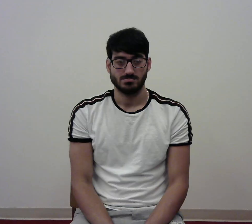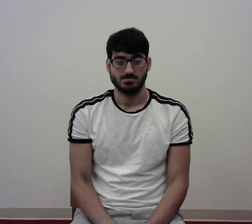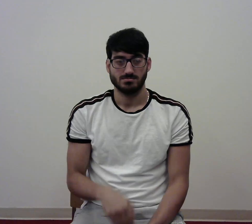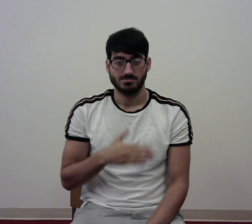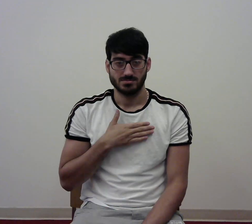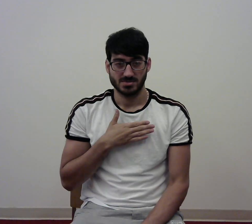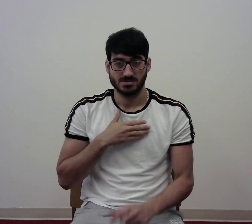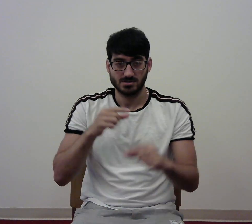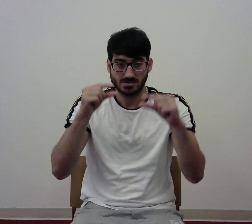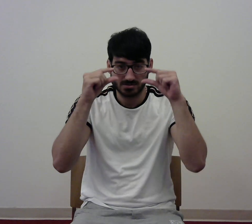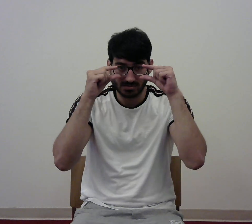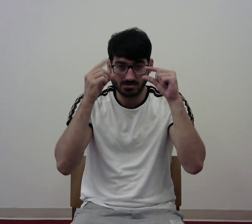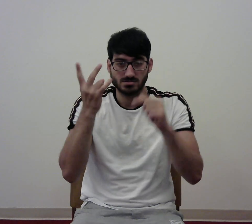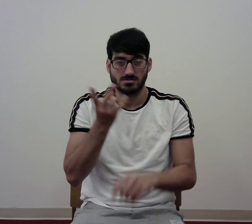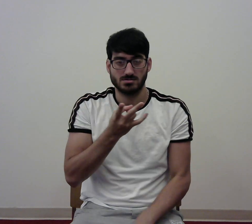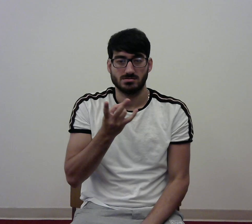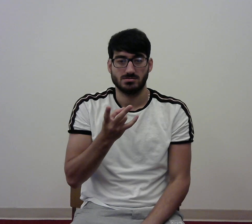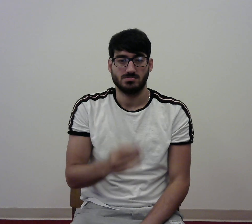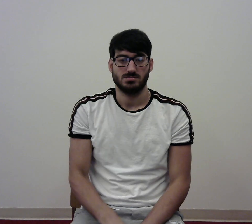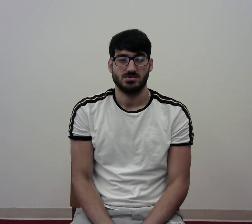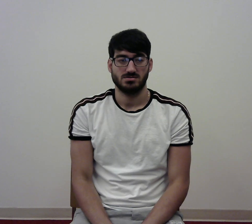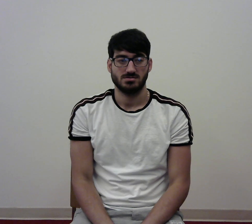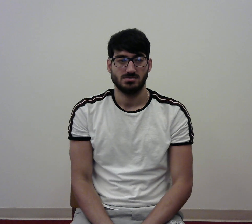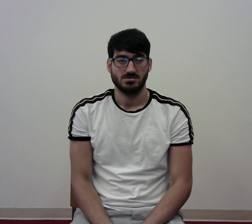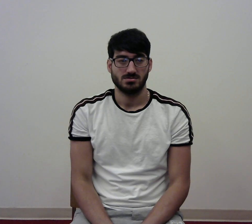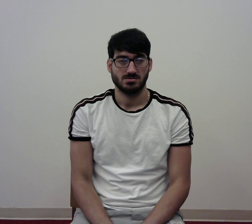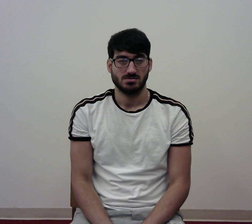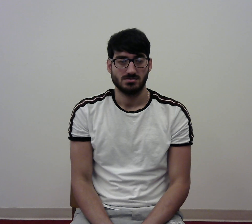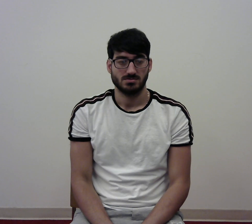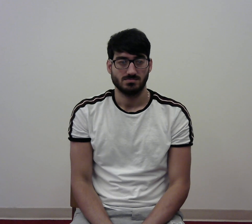Mənə eynək lazımdır